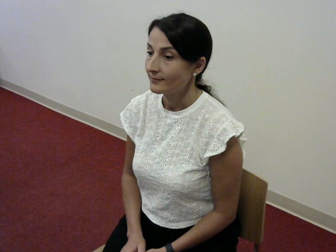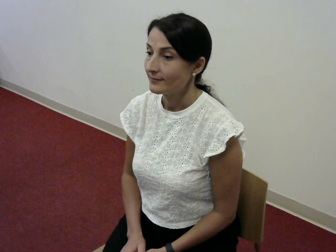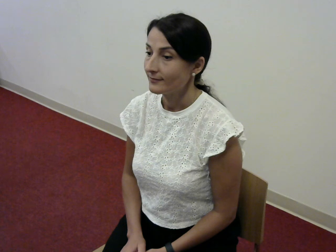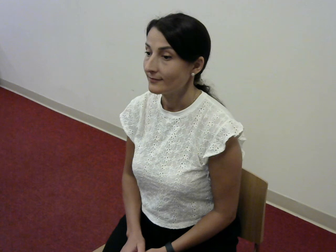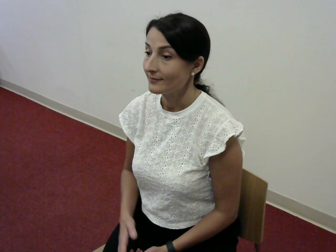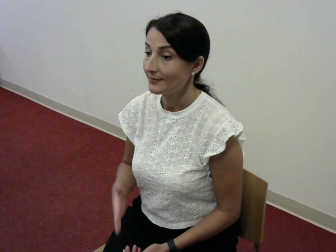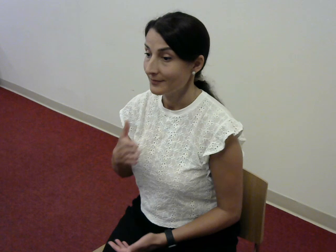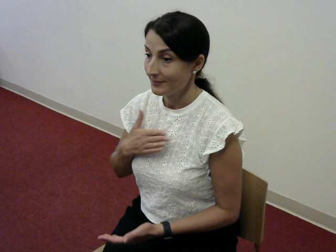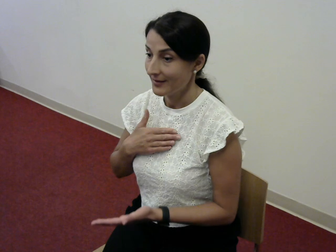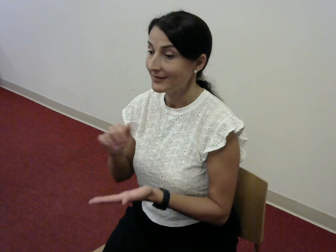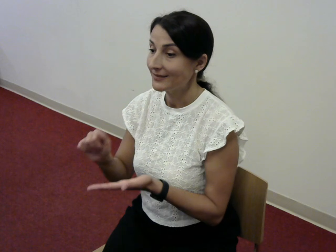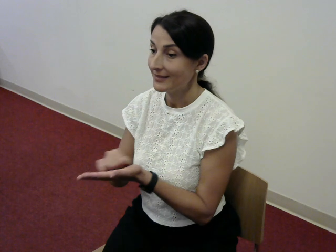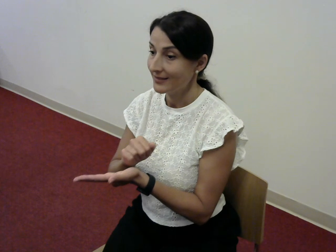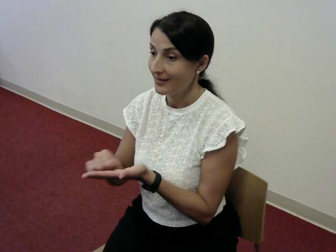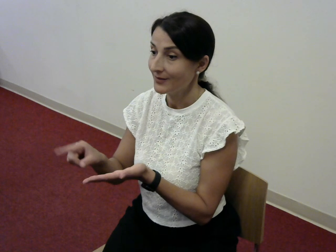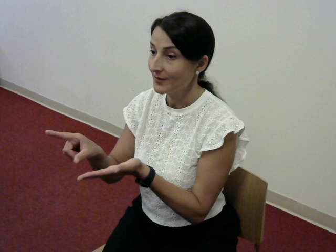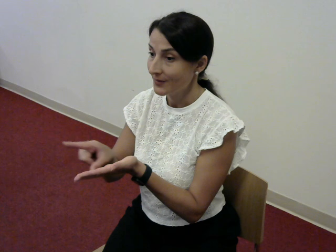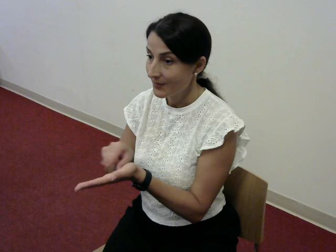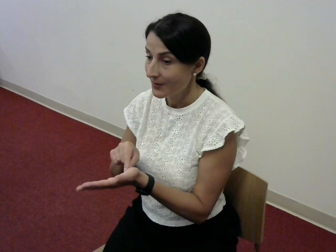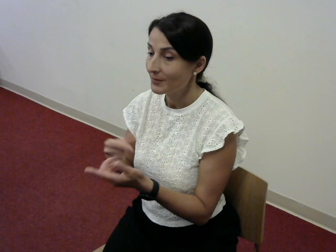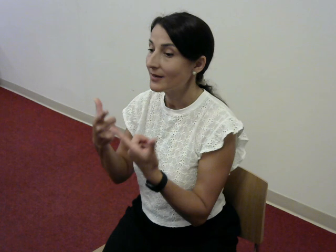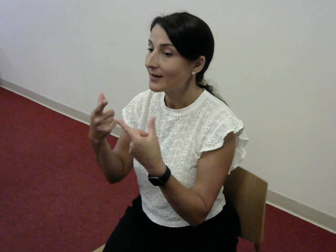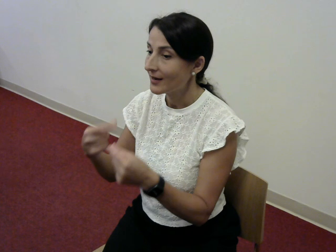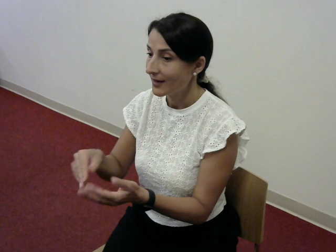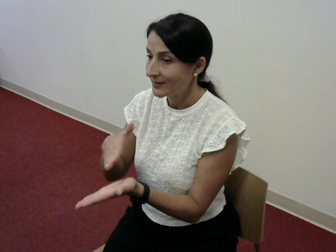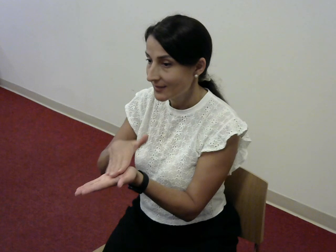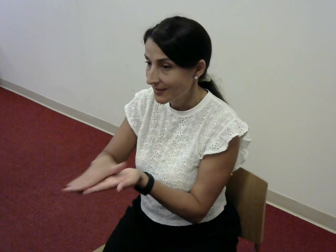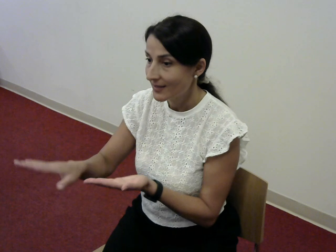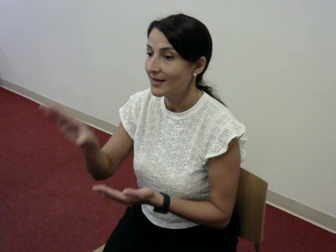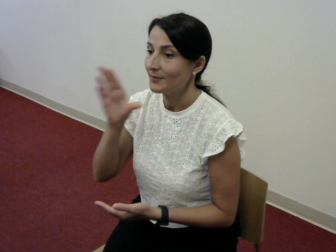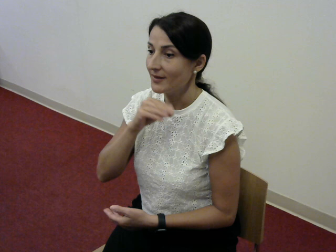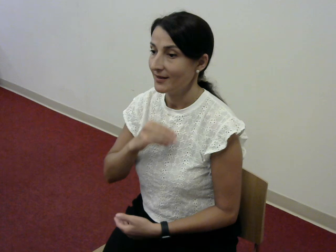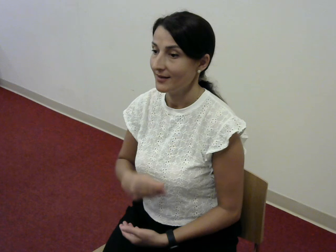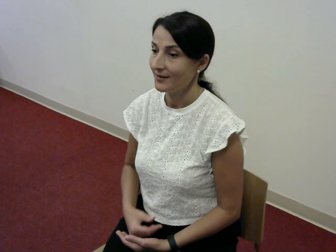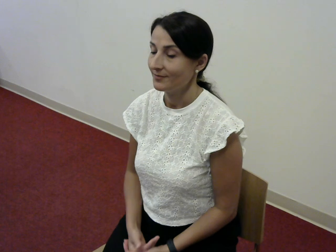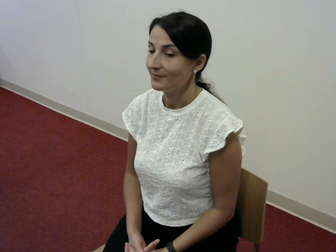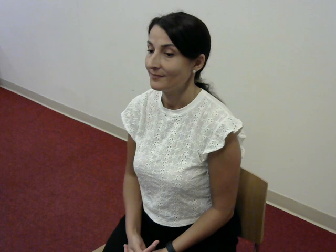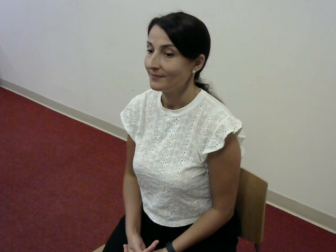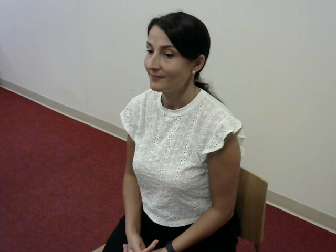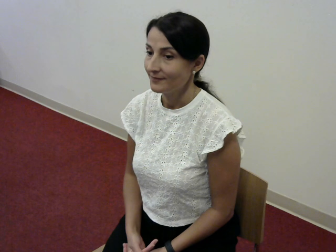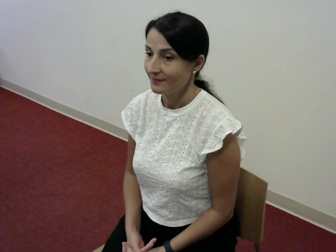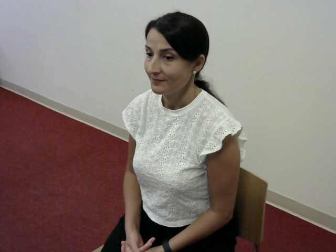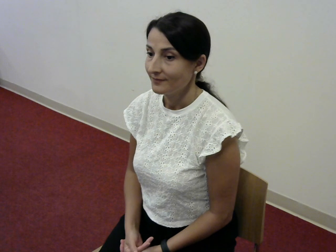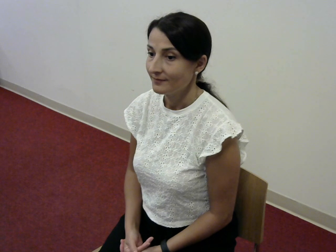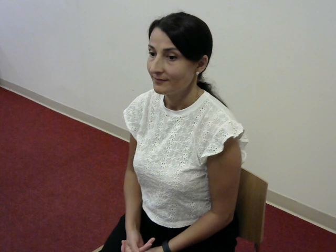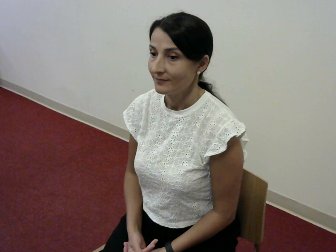Mən sənədlərin surətini harada çıxara bilərəm?